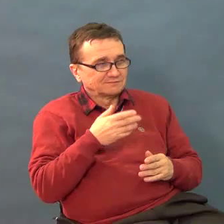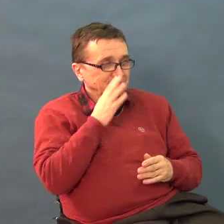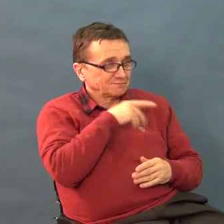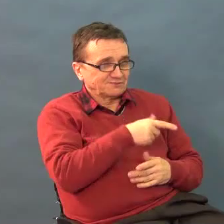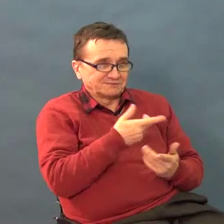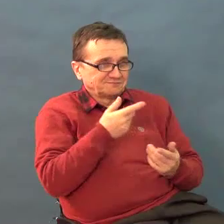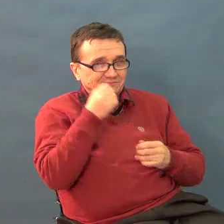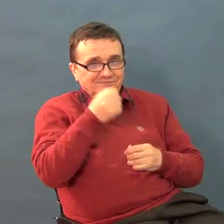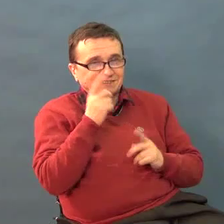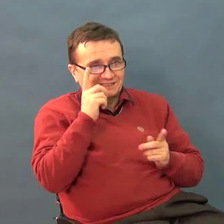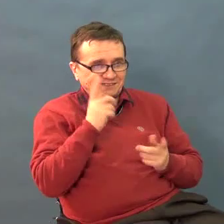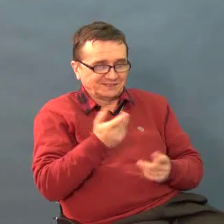Na powietrzu jest zakaz brania prysznica.